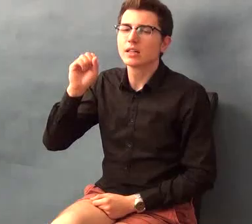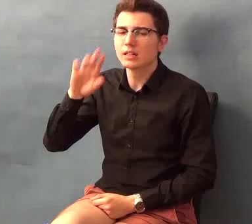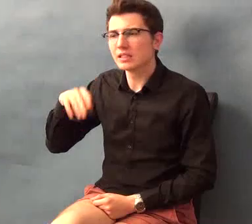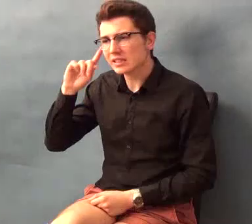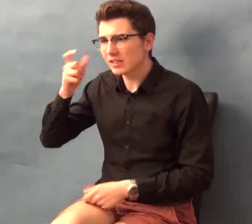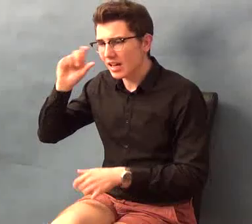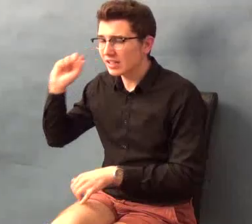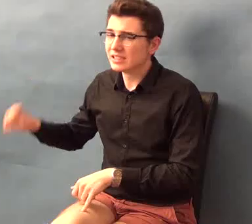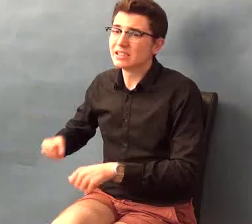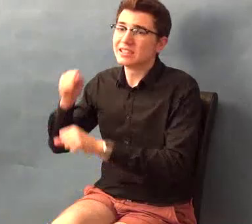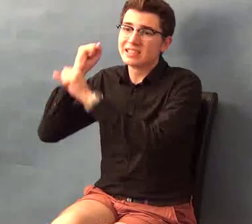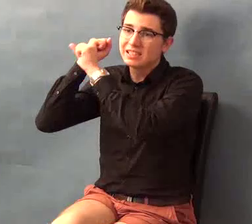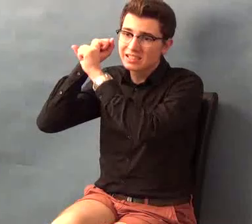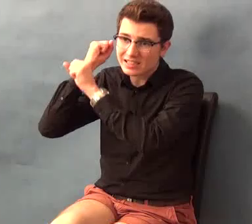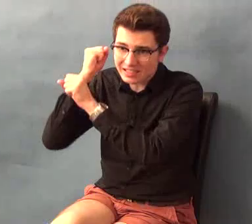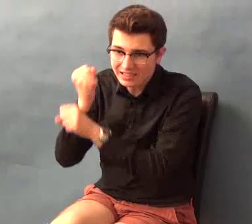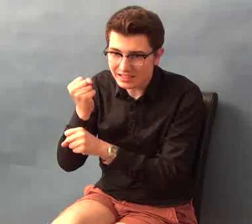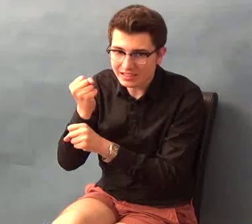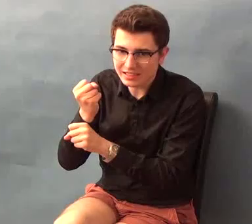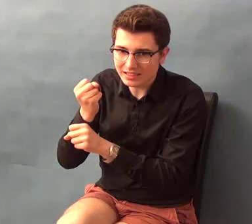Strażacy chcieli je rozwalić toporkiem.